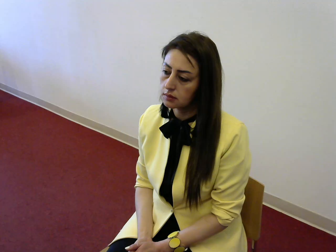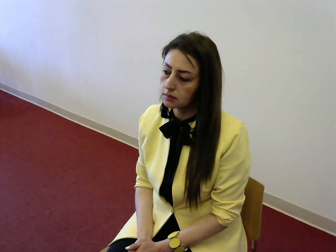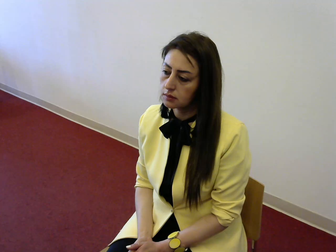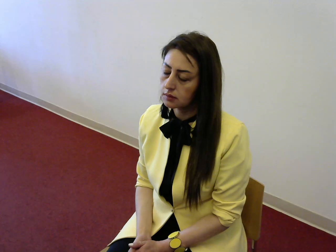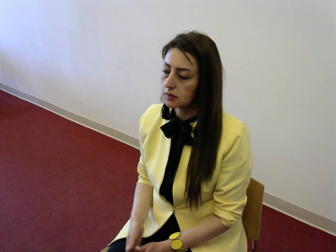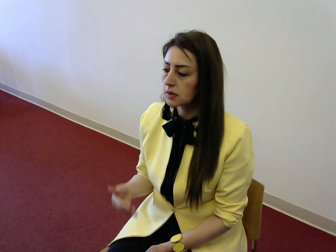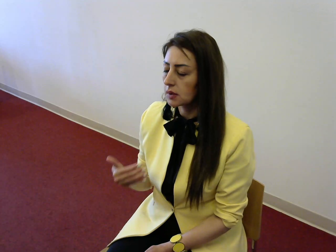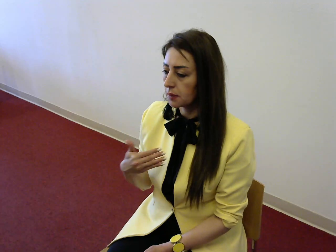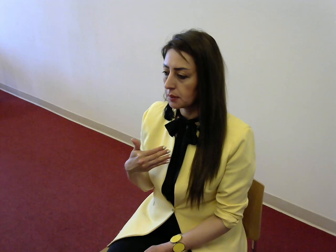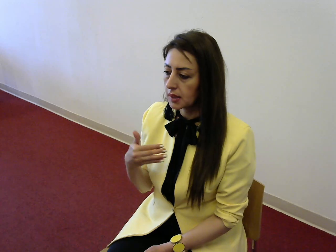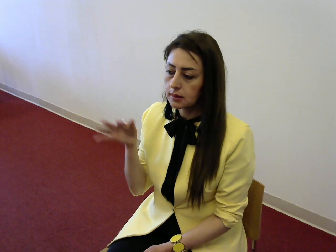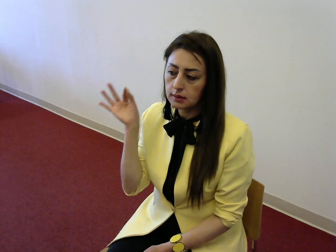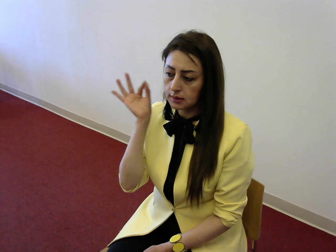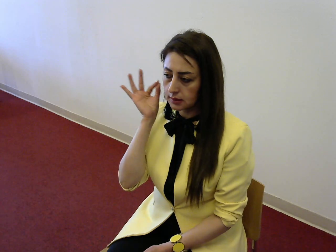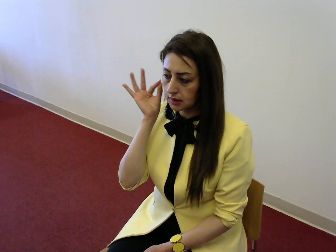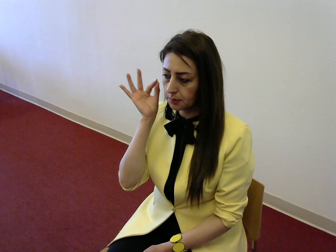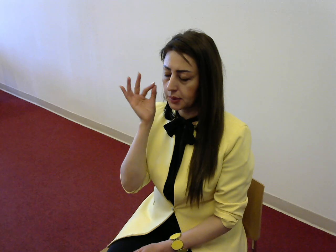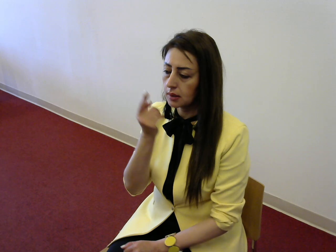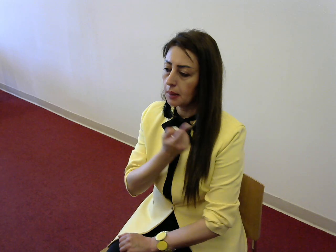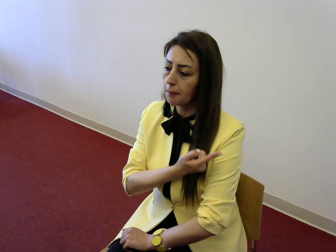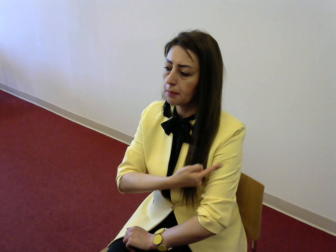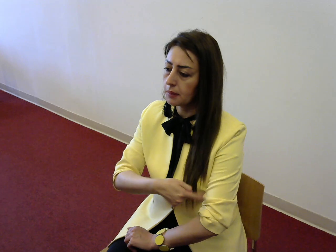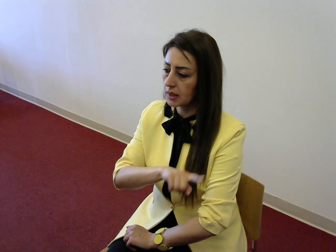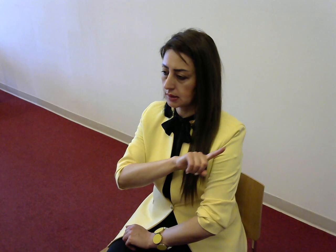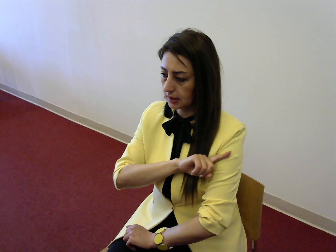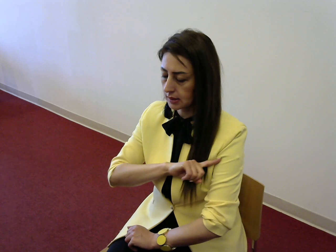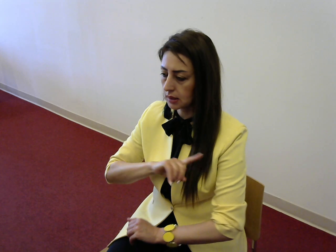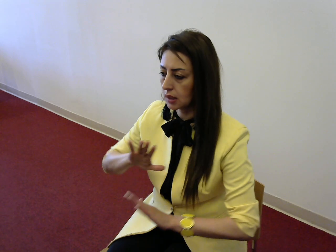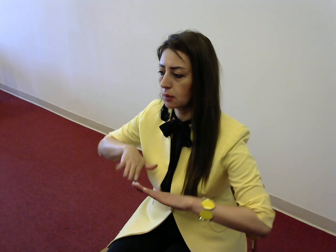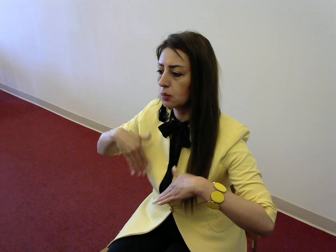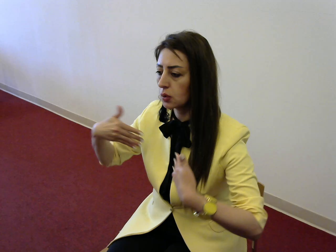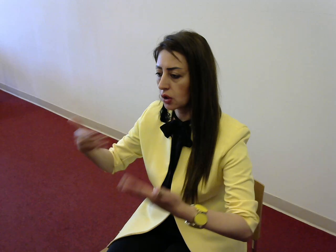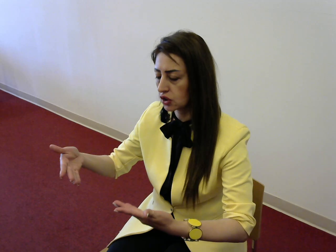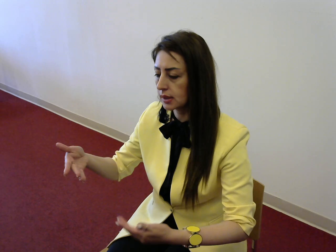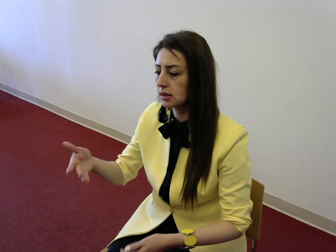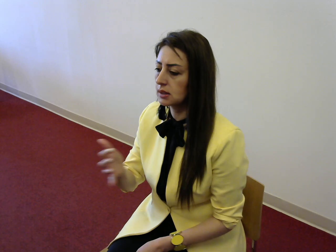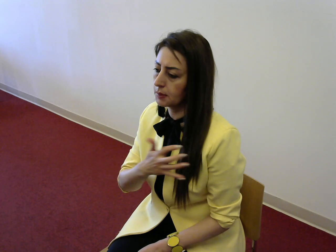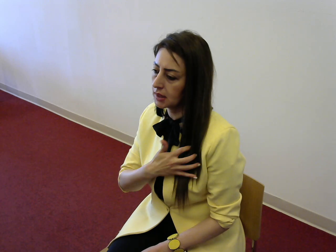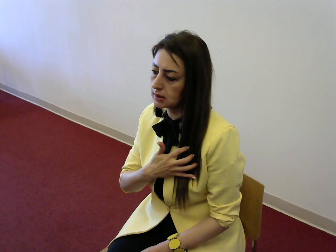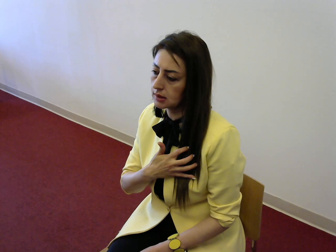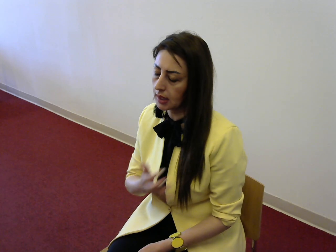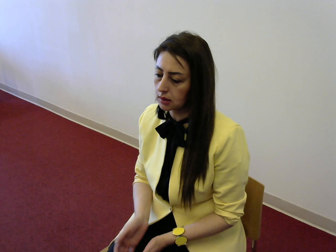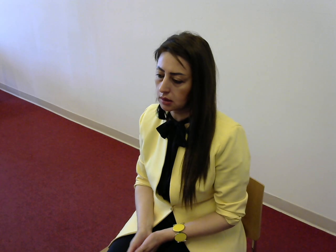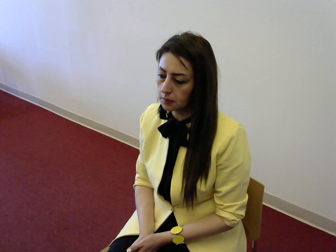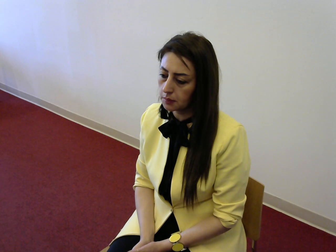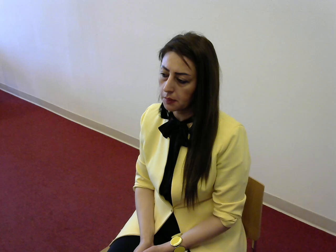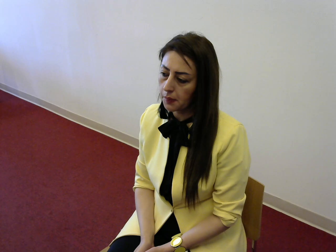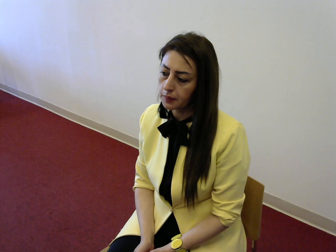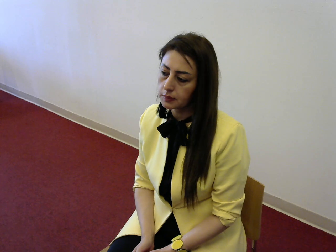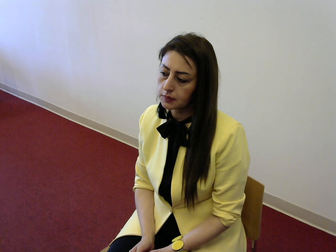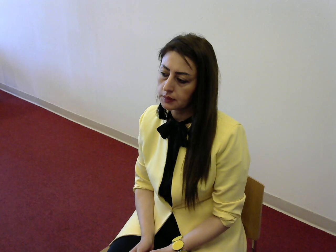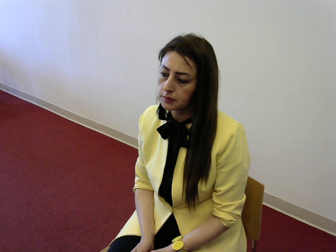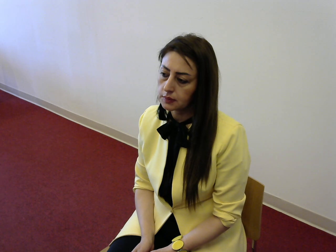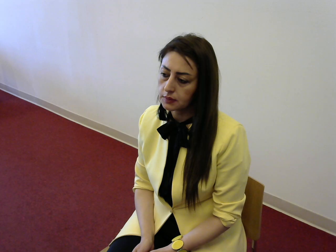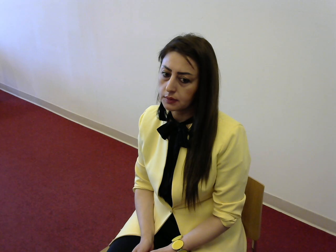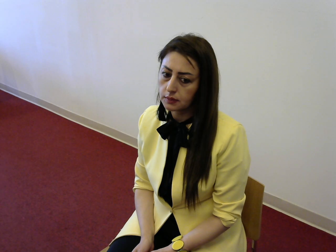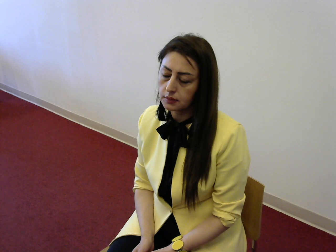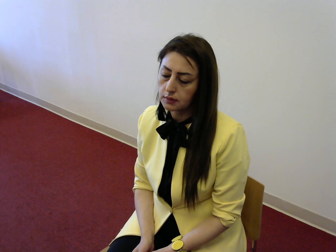Mən tibb məntəqəsinə müraciət etmək istərdim